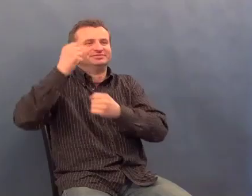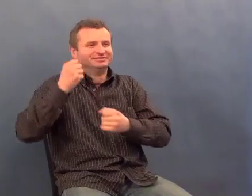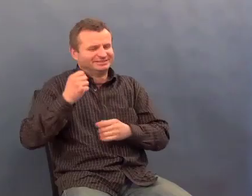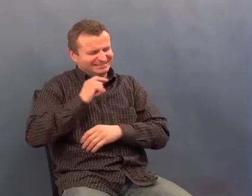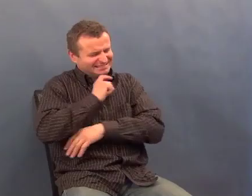Niemożliwe.